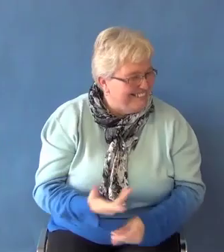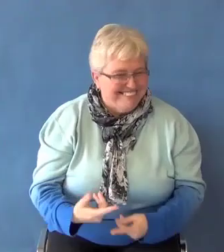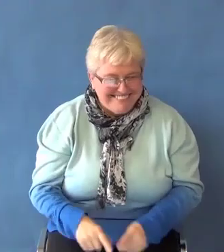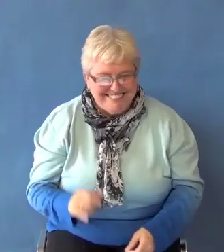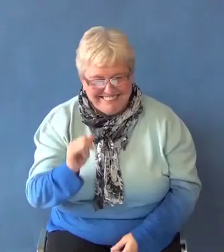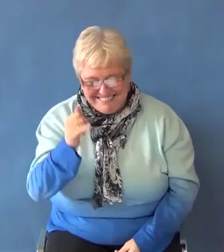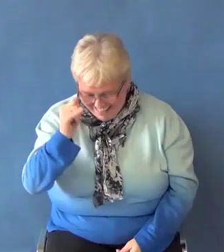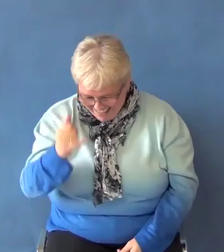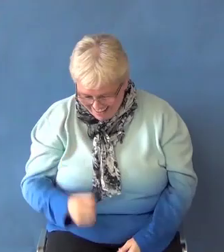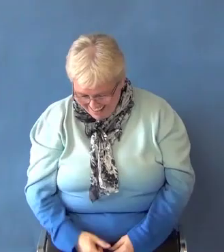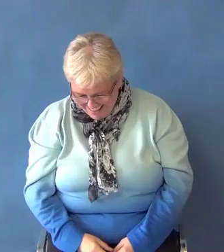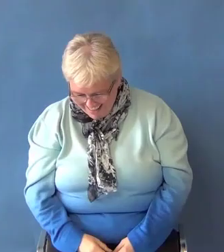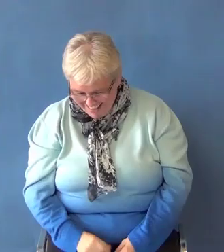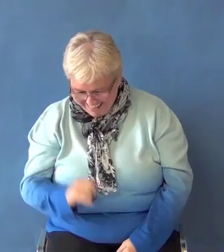Wesele, no, nie pasuje, tak.